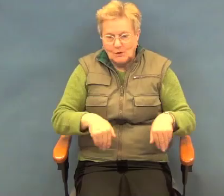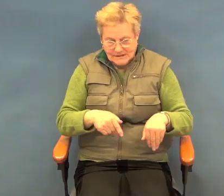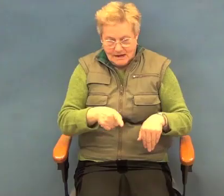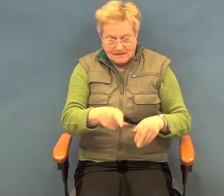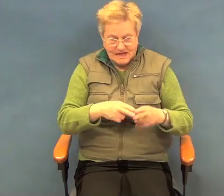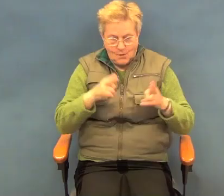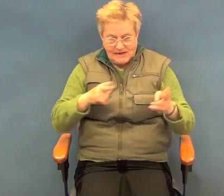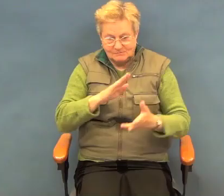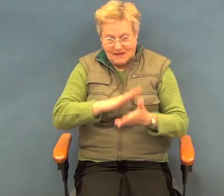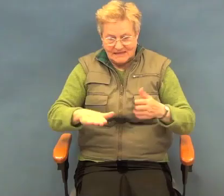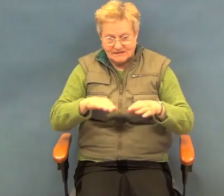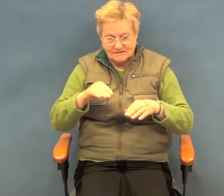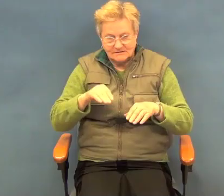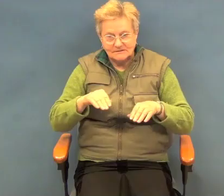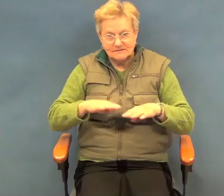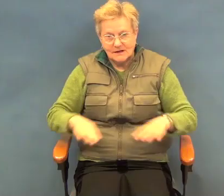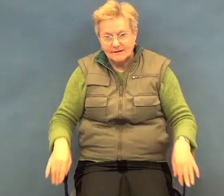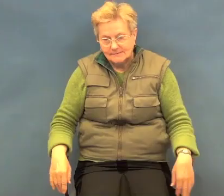Na ulicy bez stolików.